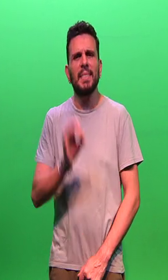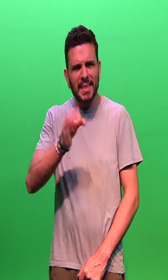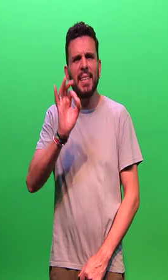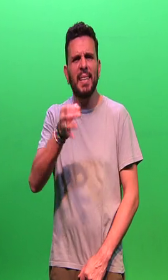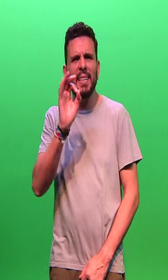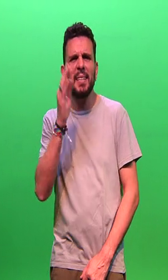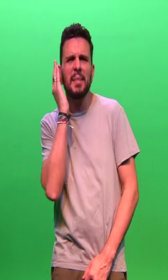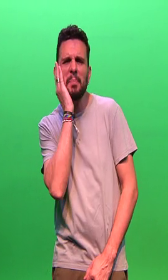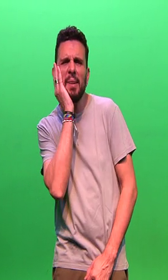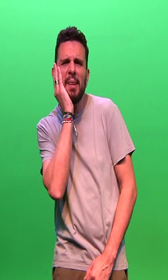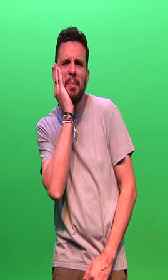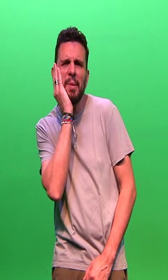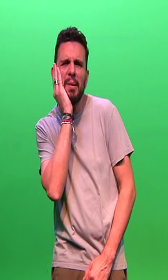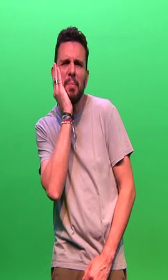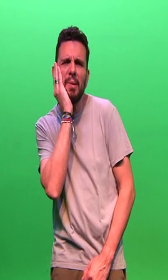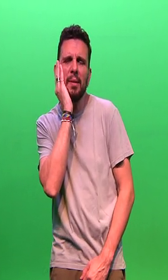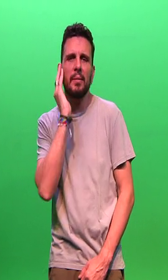Sí, em fa mal el queixal.